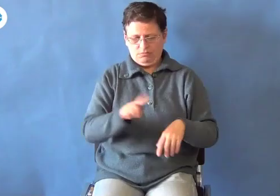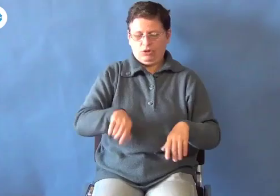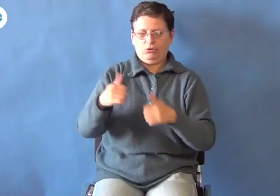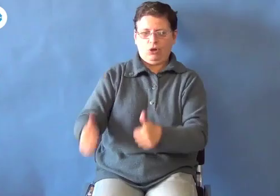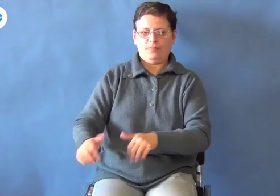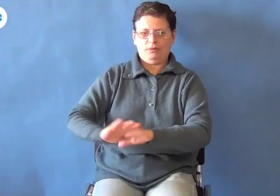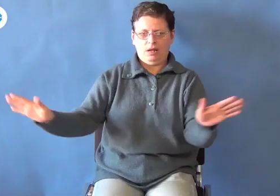Okrągły znak stopu.